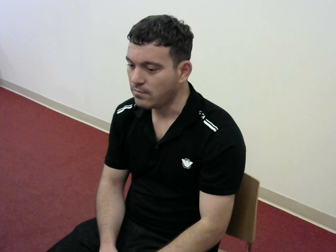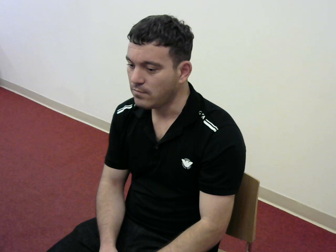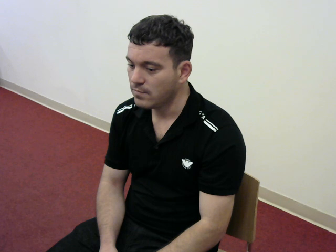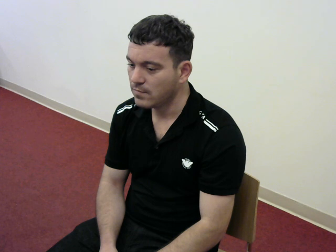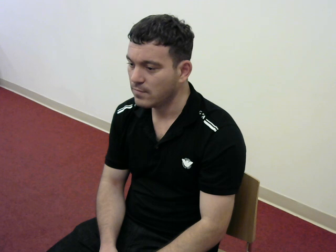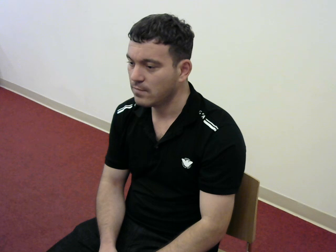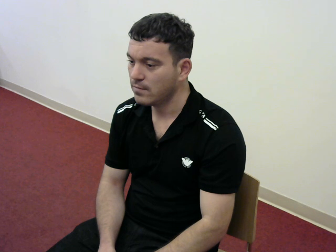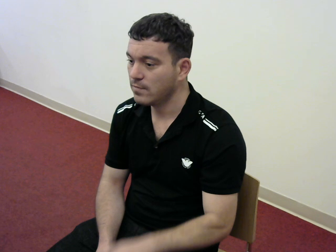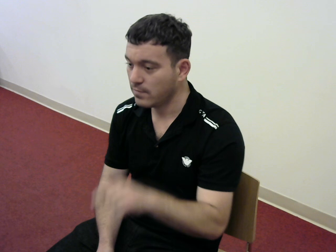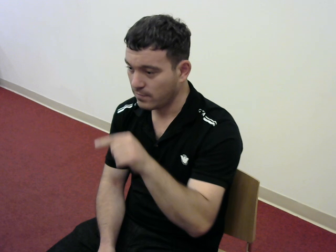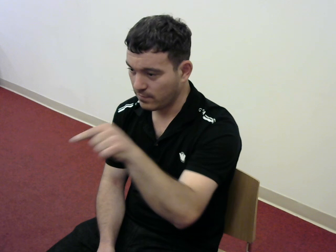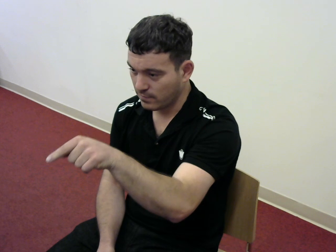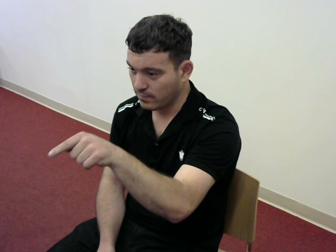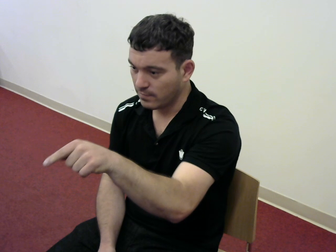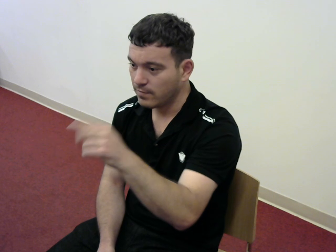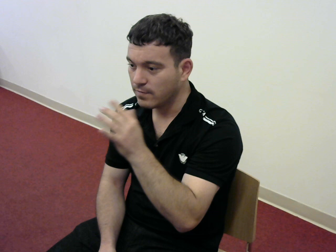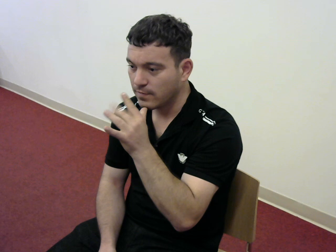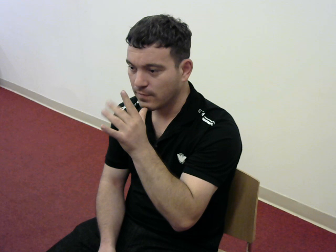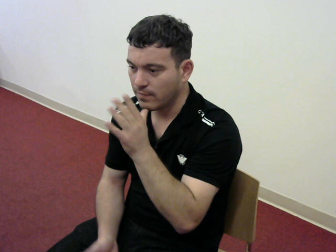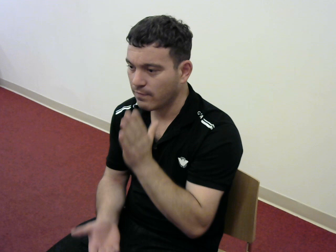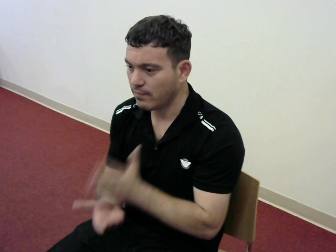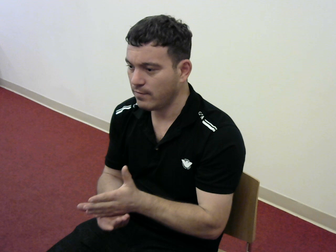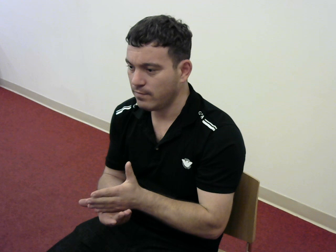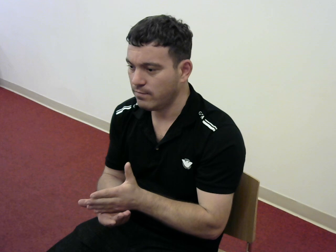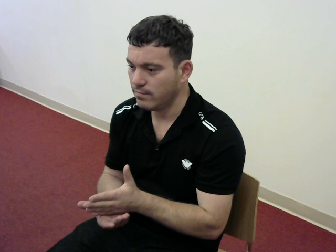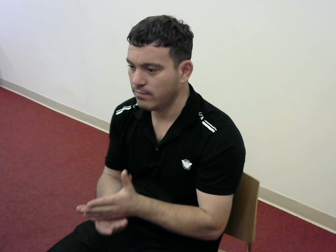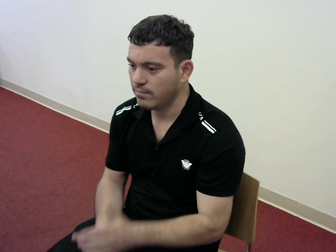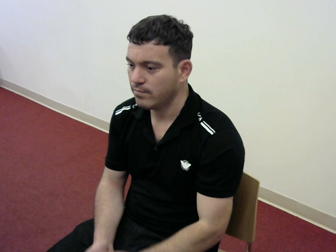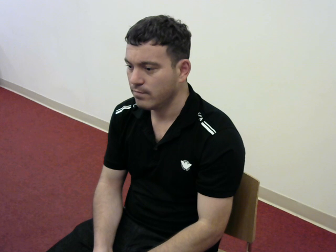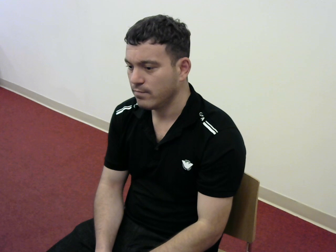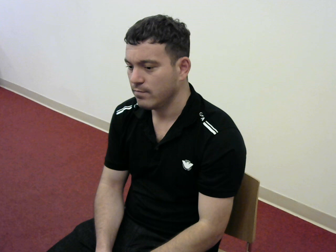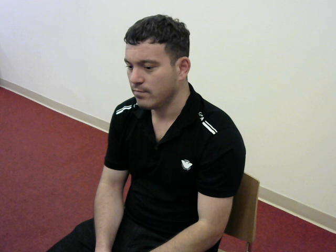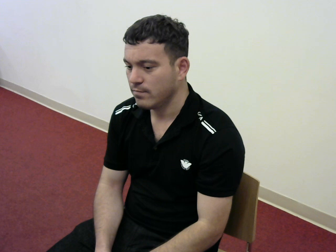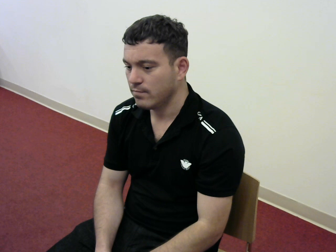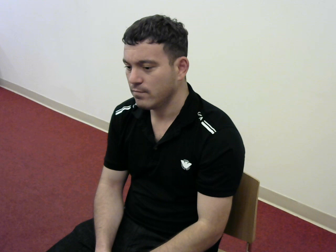Sizin vaxtınız var?